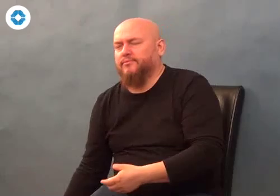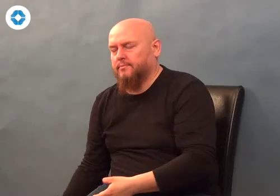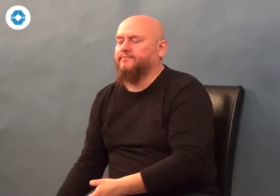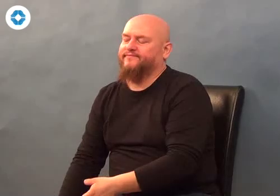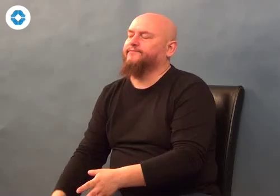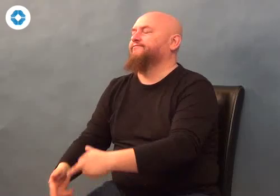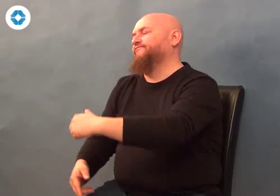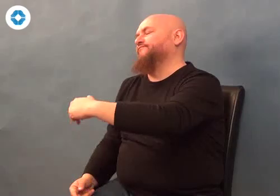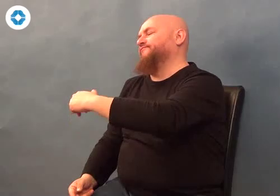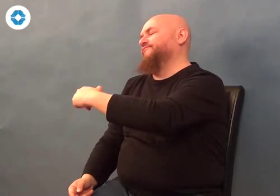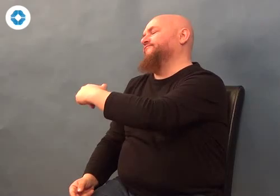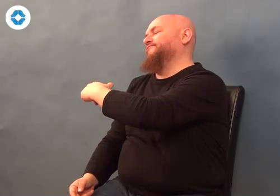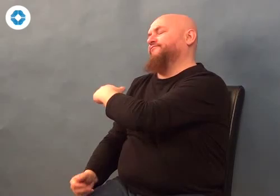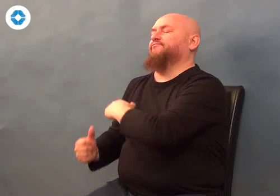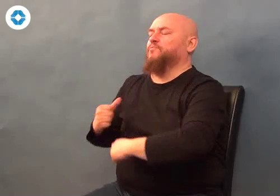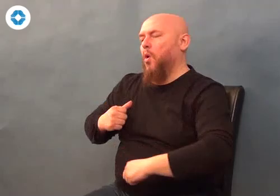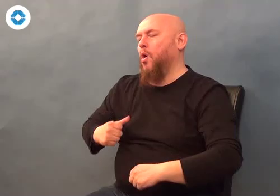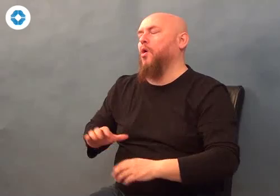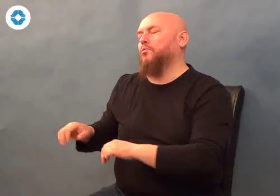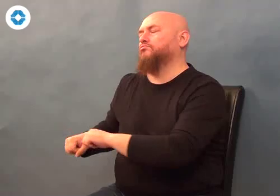Chłopiec spokojnie odchodzi prowadząc rower.